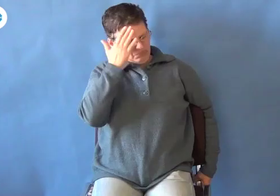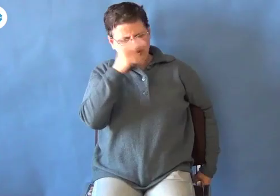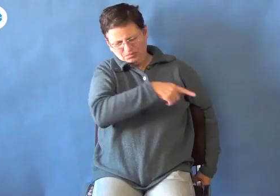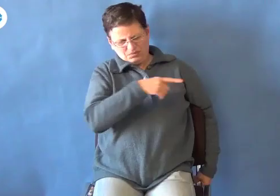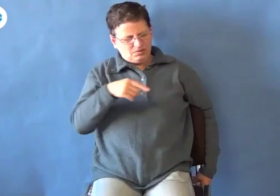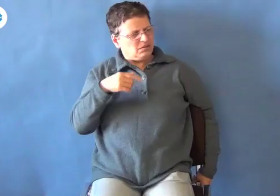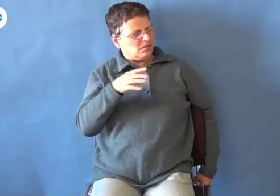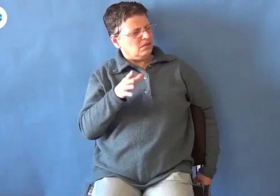Znam to.